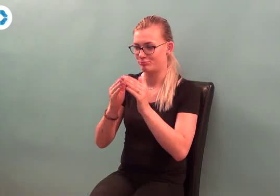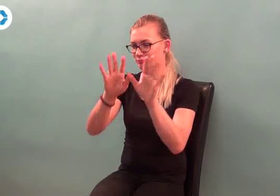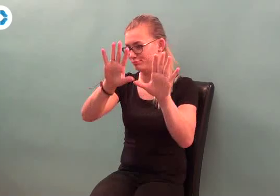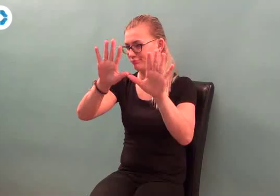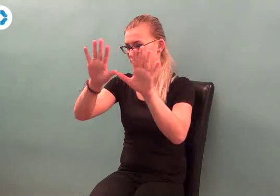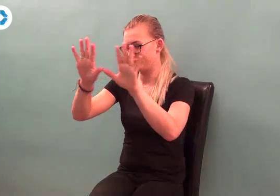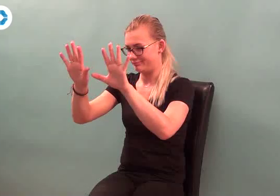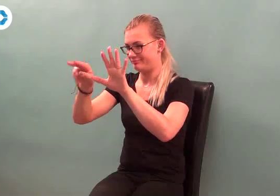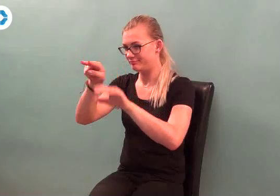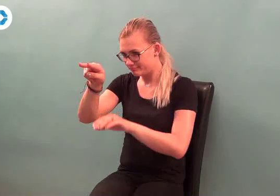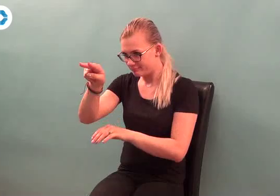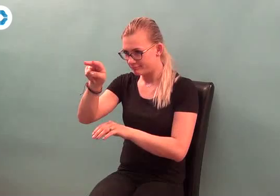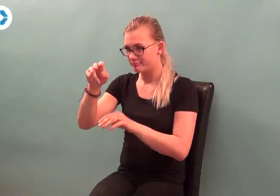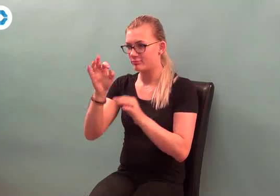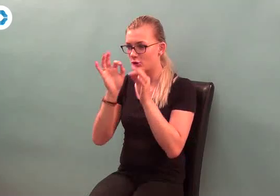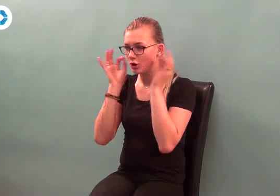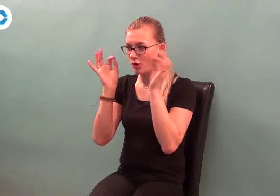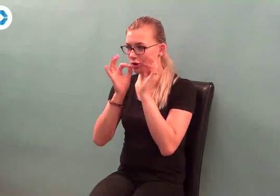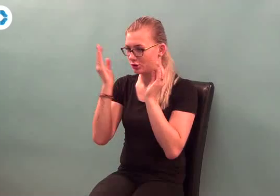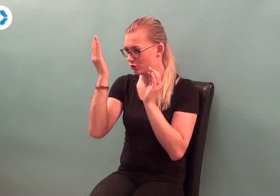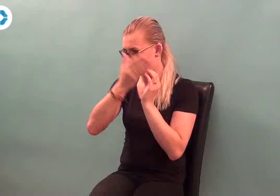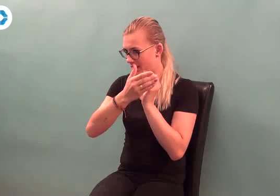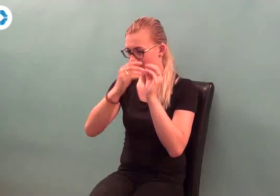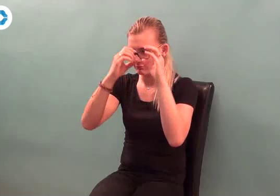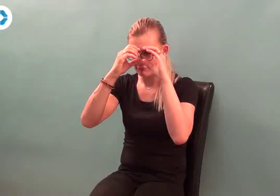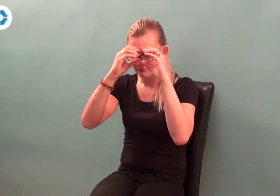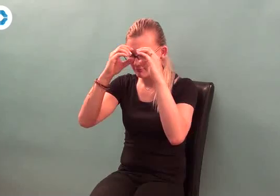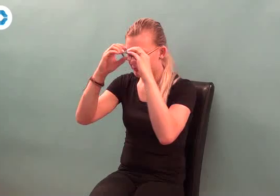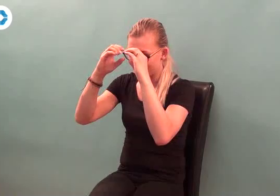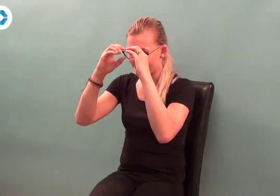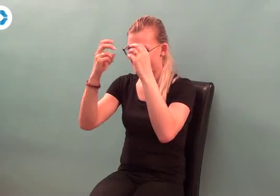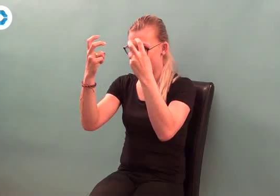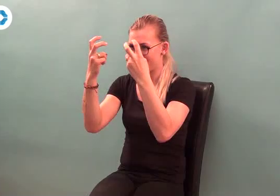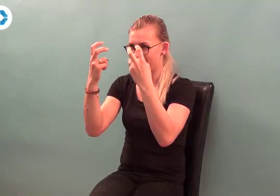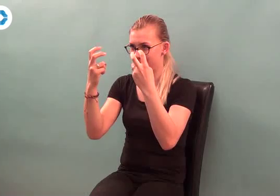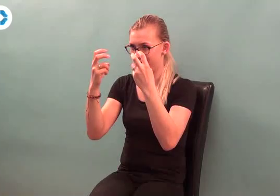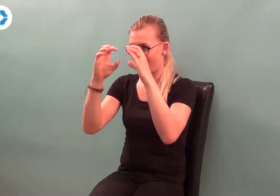Najazd kamery na czarnego kota, który patrzy przez lornetkę.